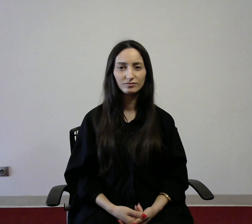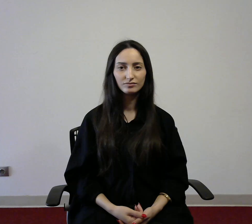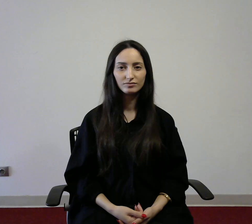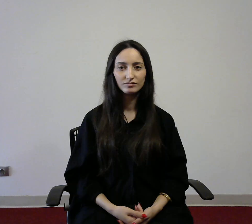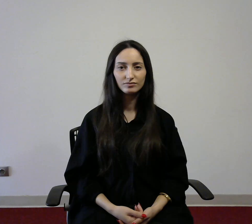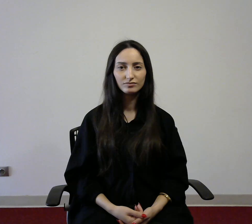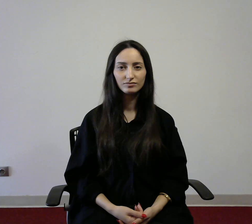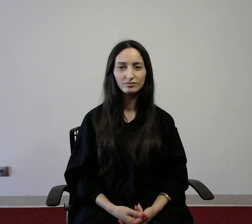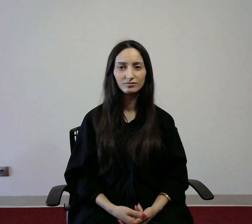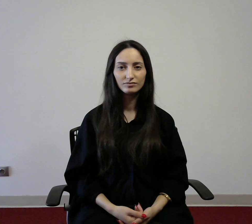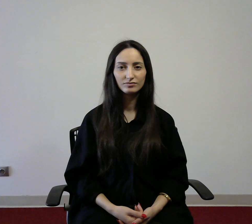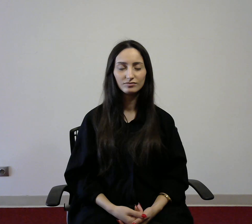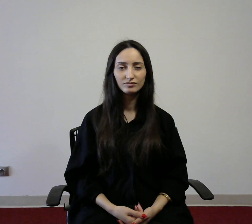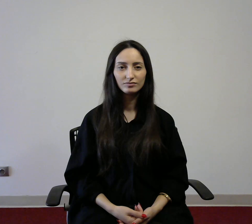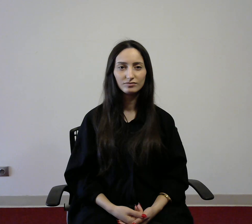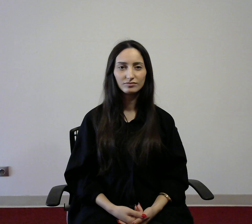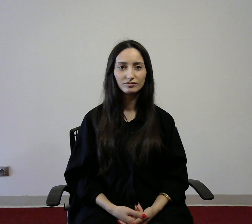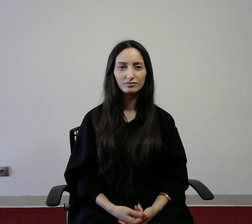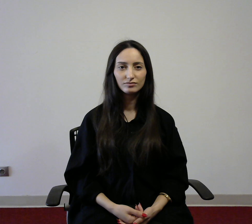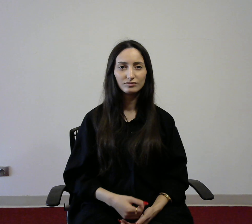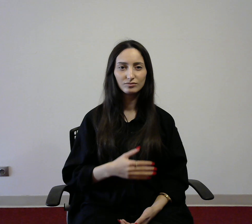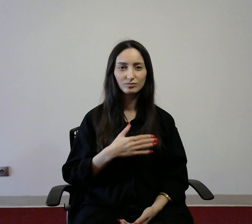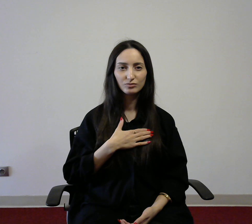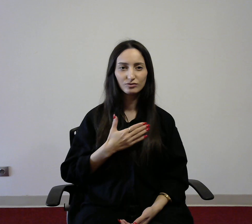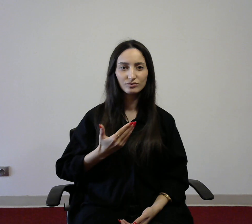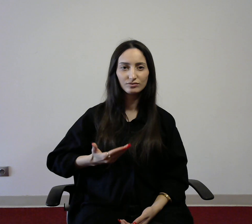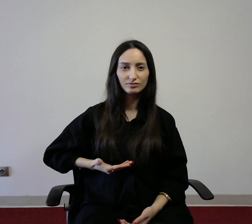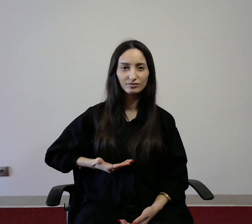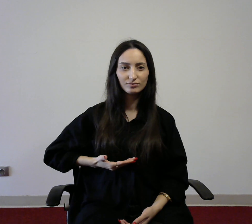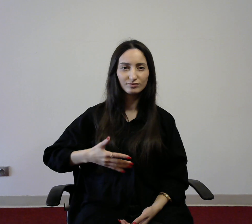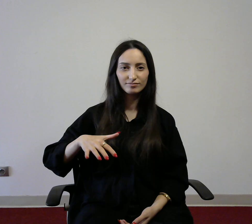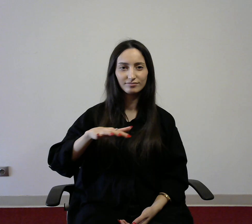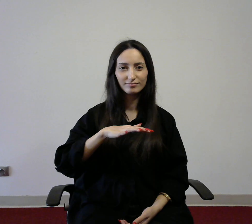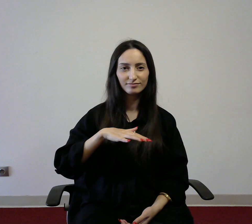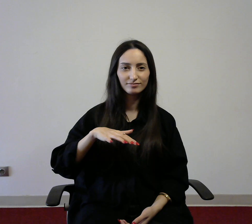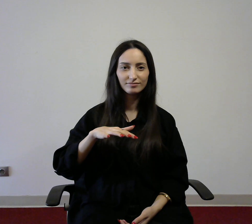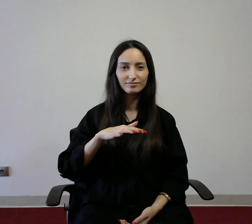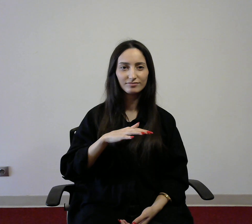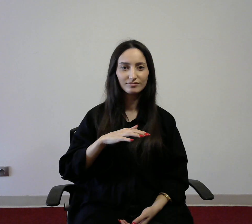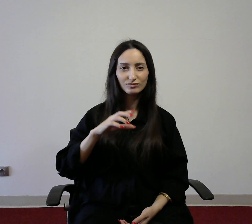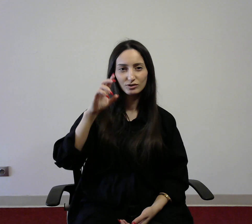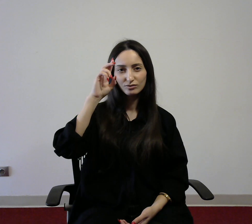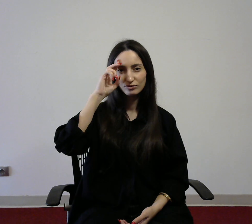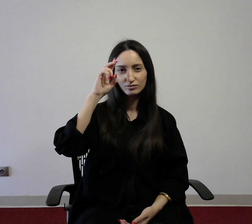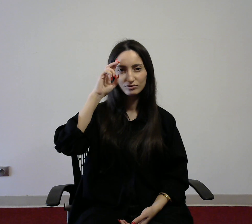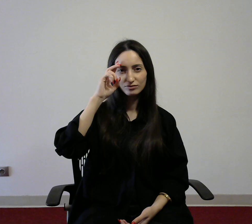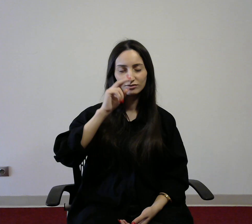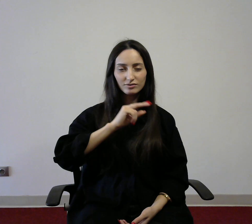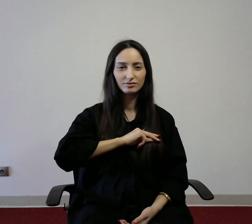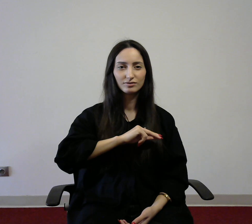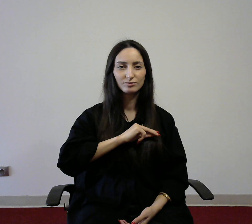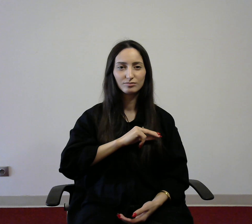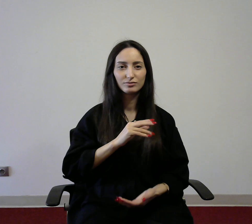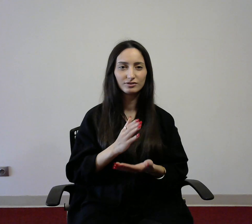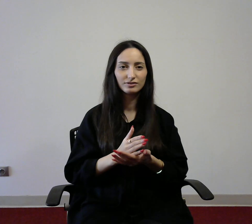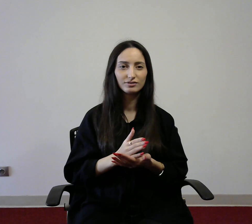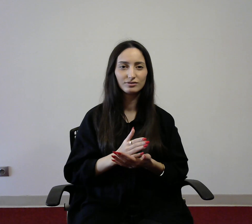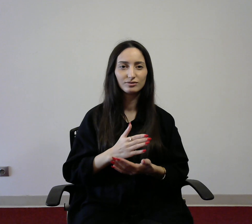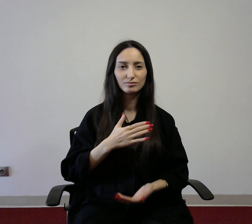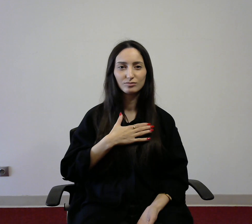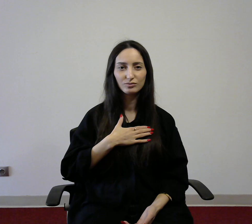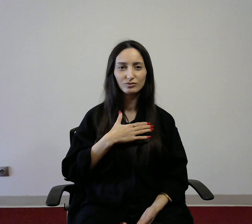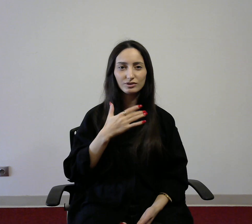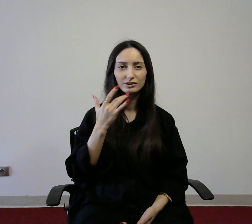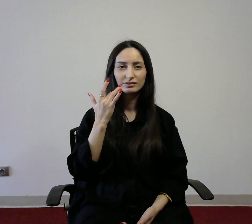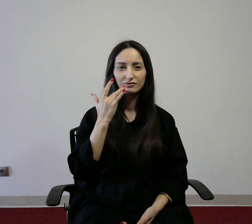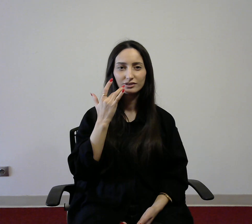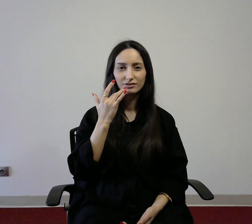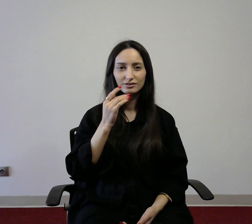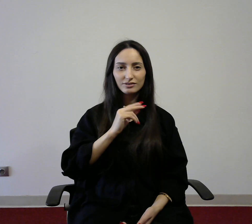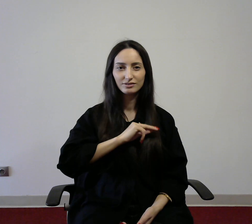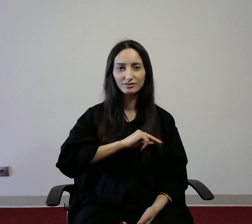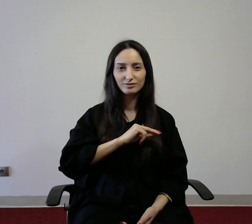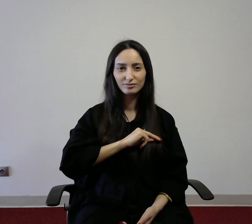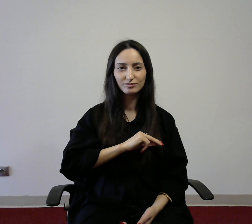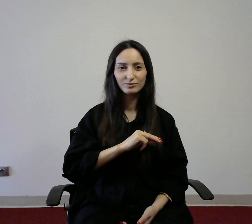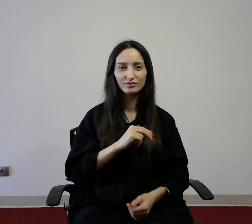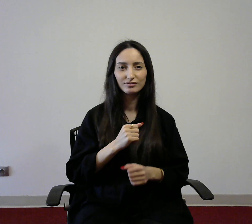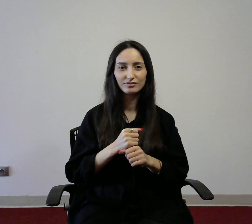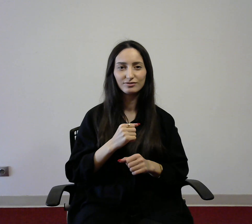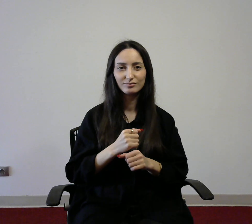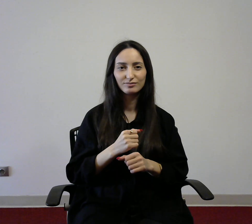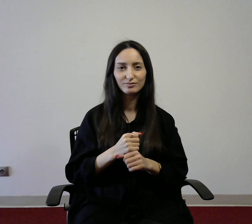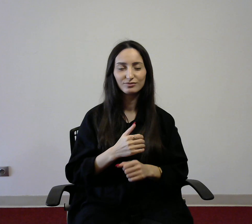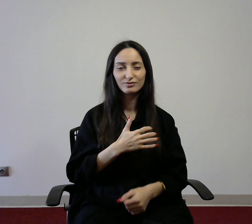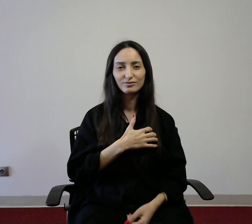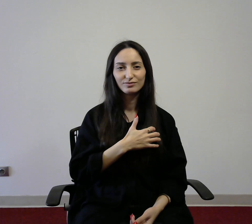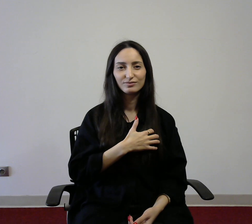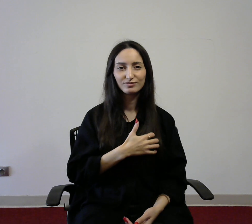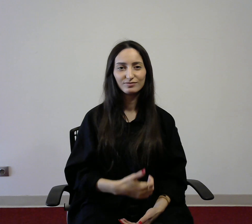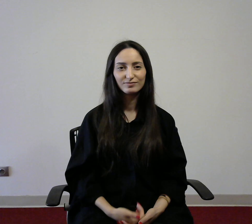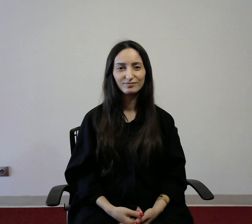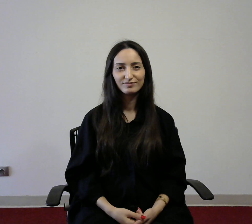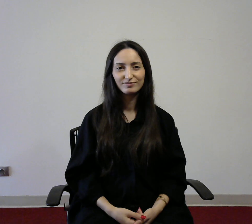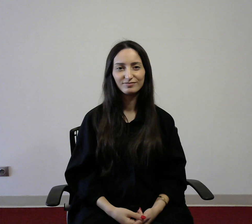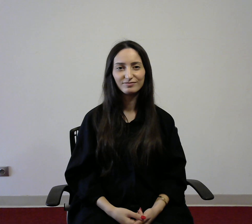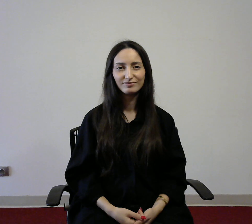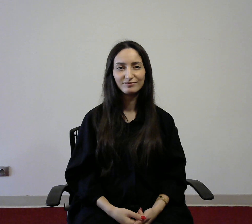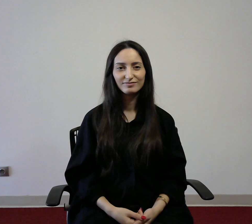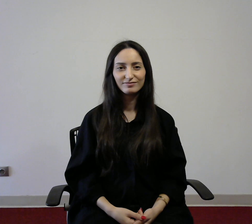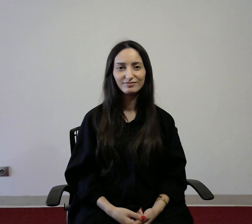Mənim yaşadığım ərazidə dövlət işi var, mən həmin işdə işləmək istəyirəm